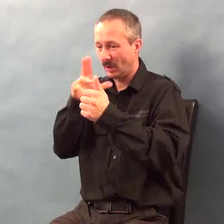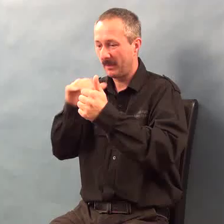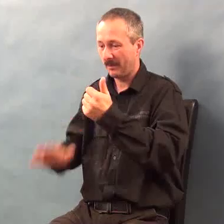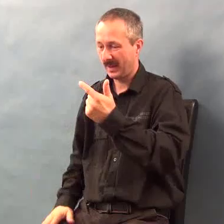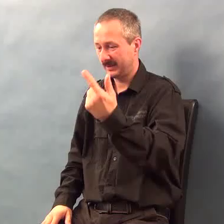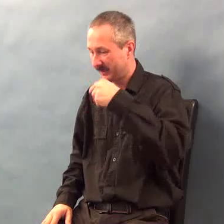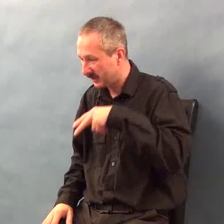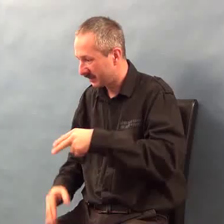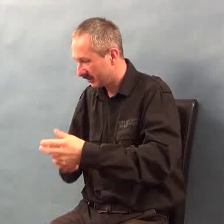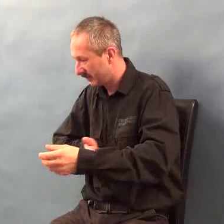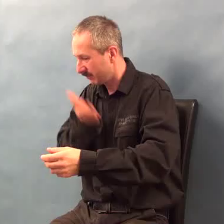Zauważyli, że nie ma żaby.